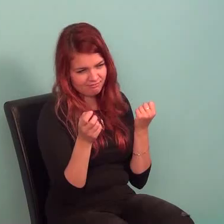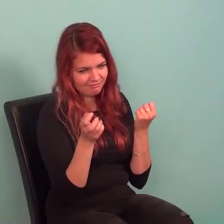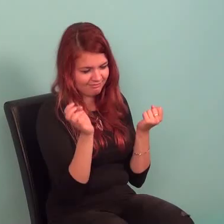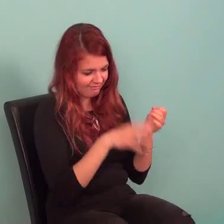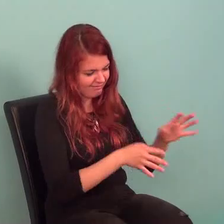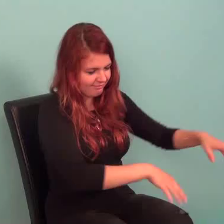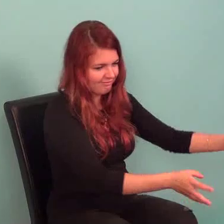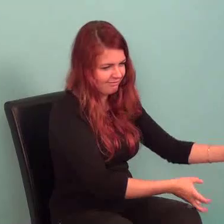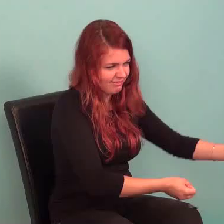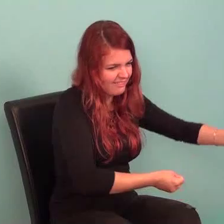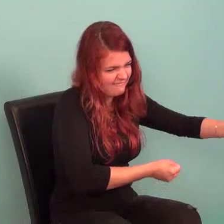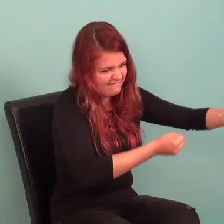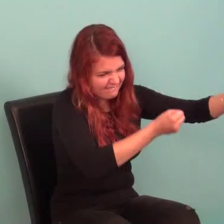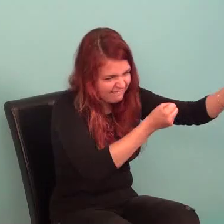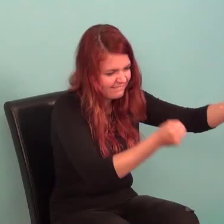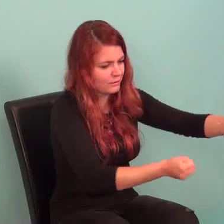Wrzuca tę jedną gruszkę do kosza i zabiera cały kosz, podnosi go, ale odstawia na chwilę.